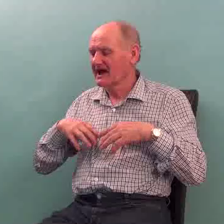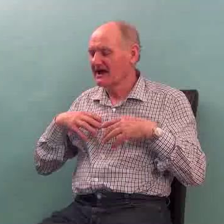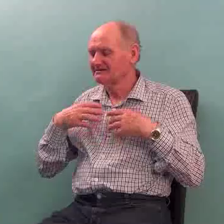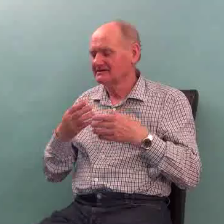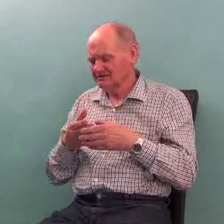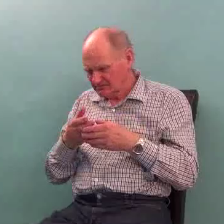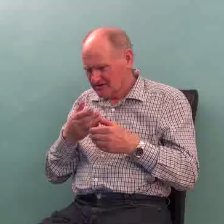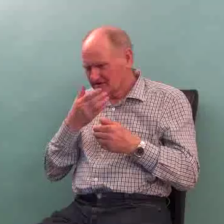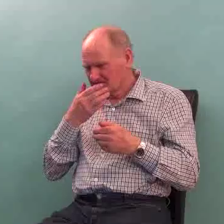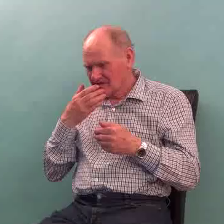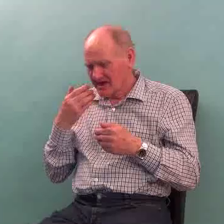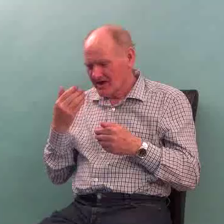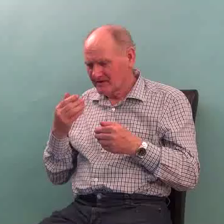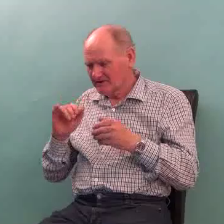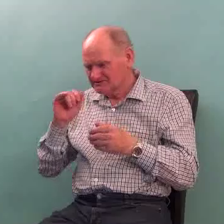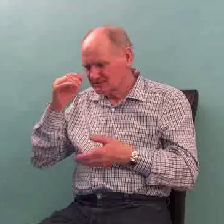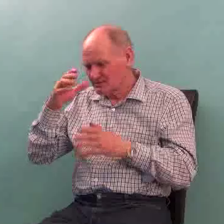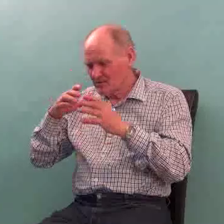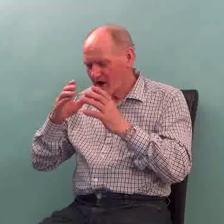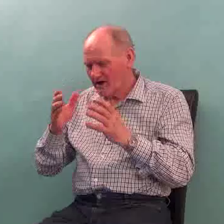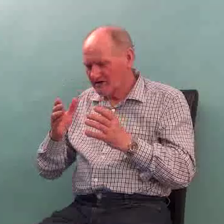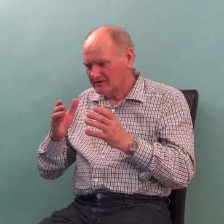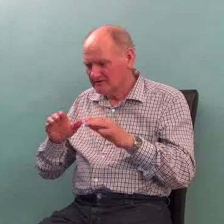Patrzą i widzą, że w szklanym słoju nie ma żaby.